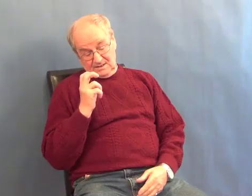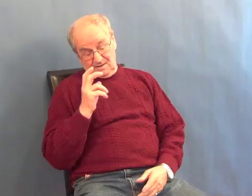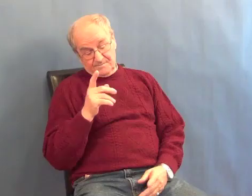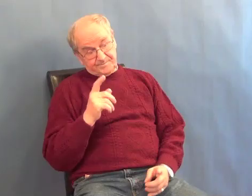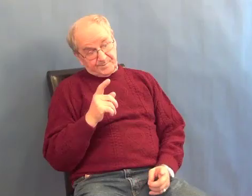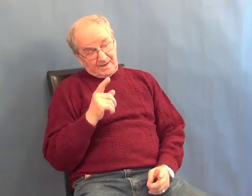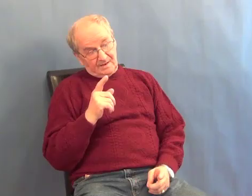Tramwaj.